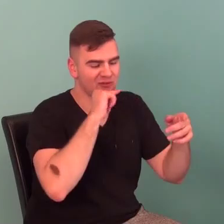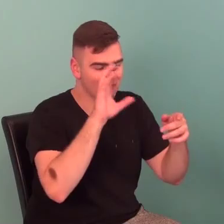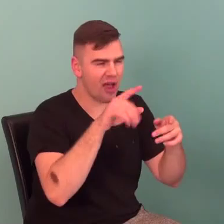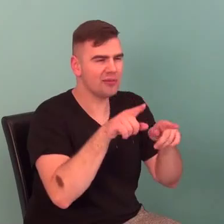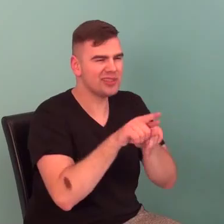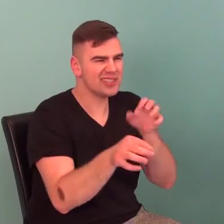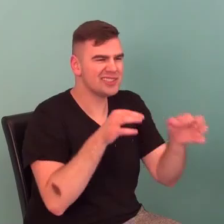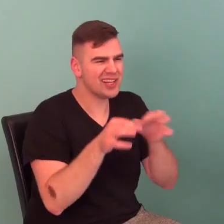Taki historyczny.